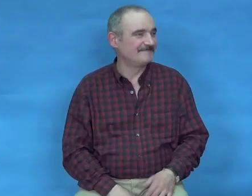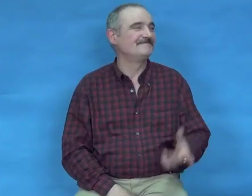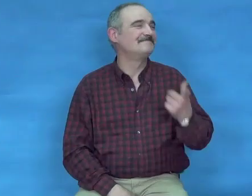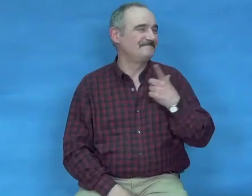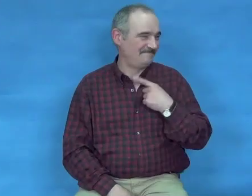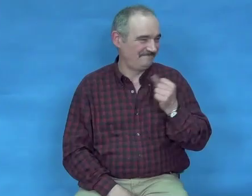Aha.